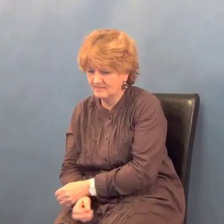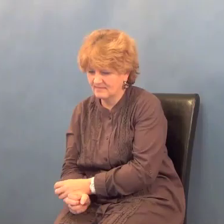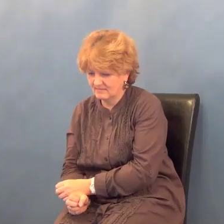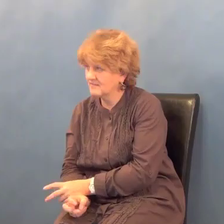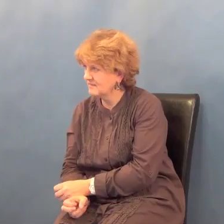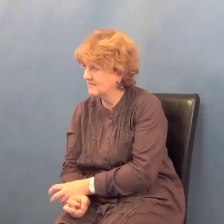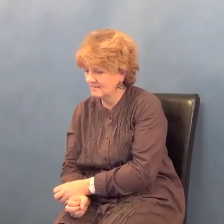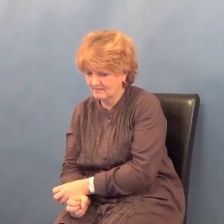Tak, tak, tak, tak.